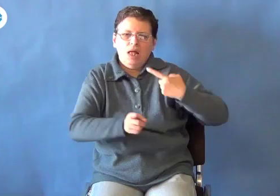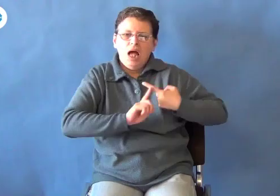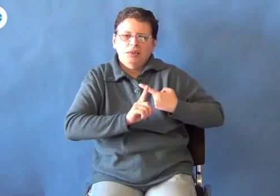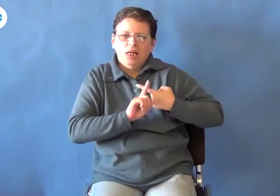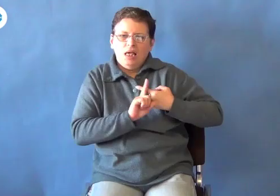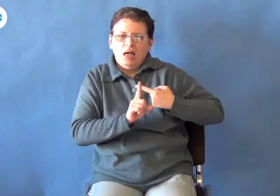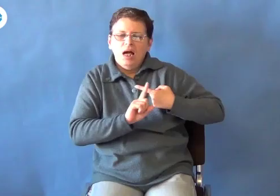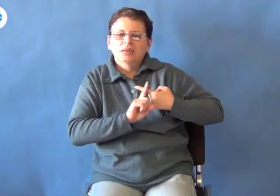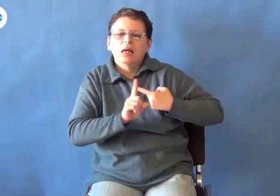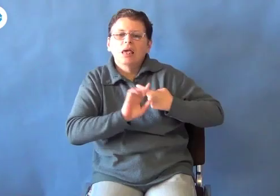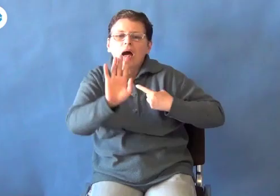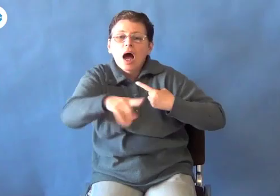Harcerze.